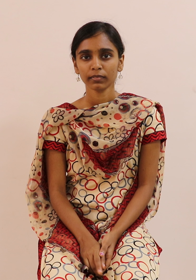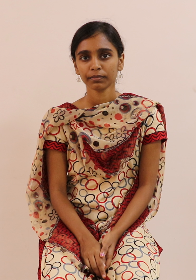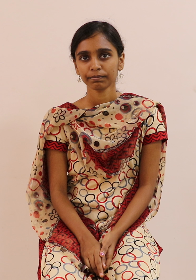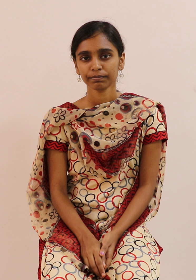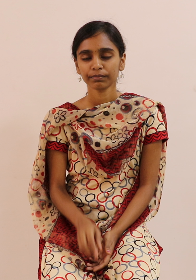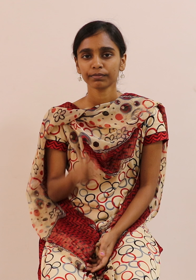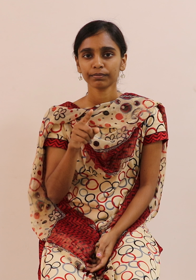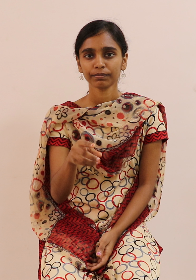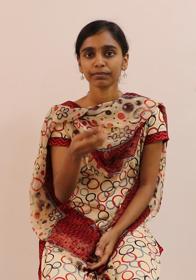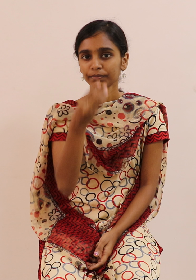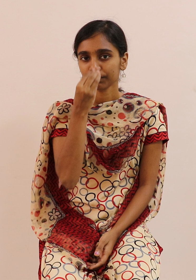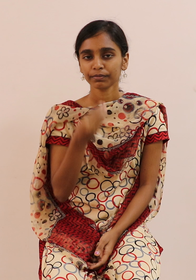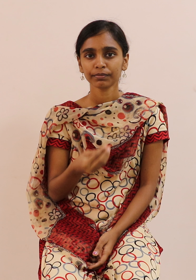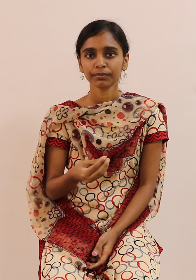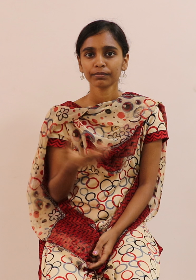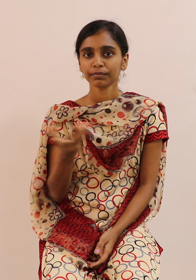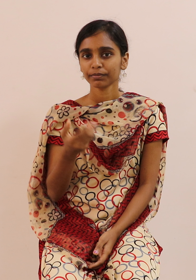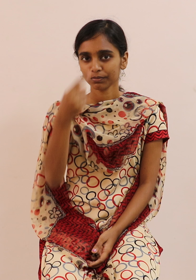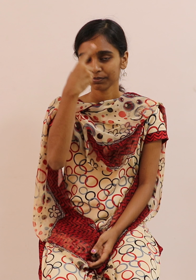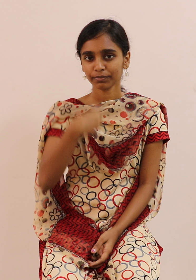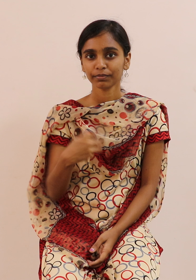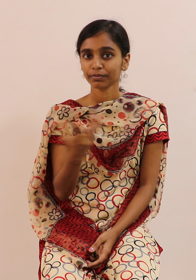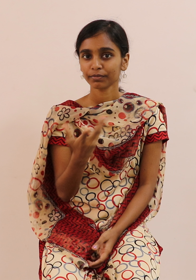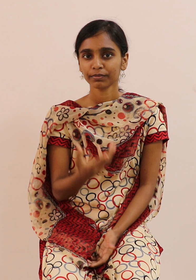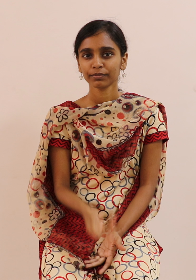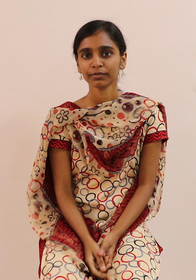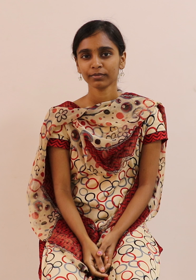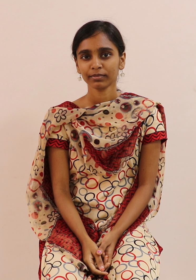how can i trust you